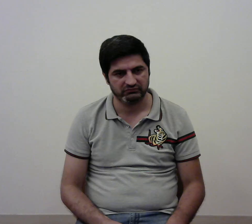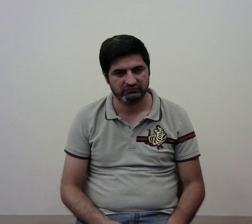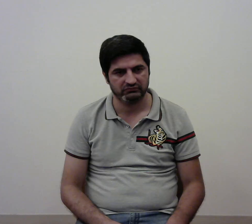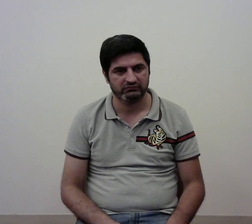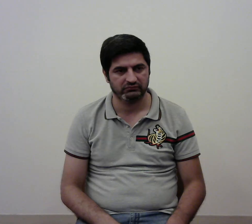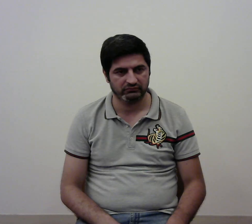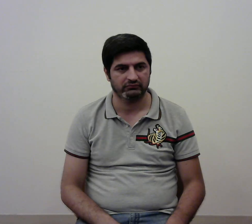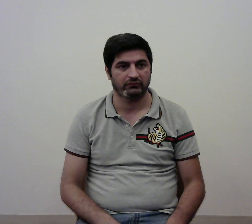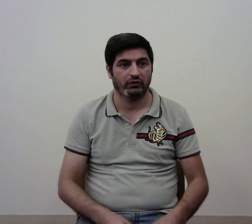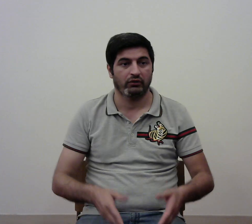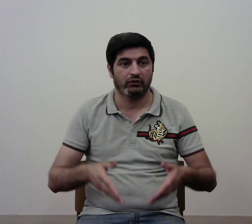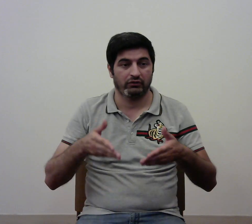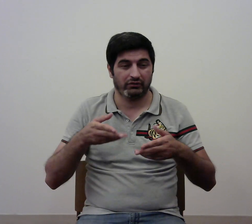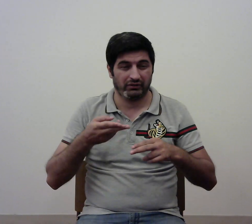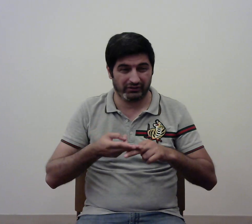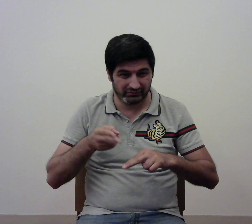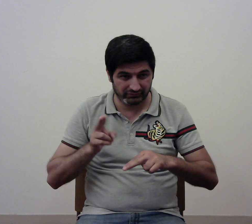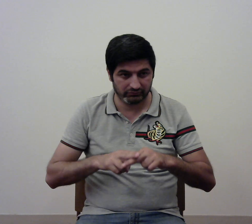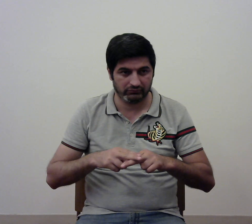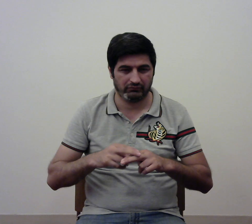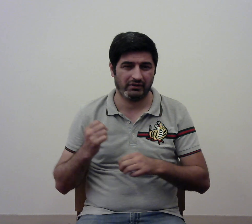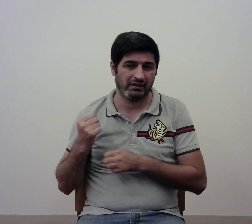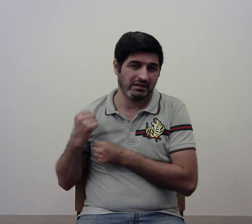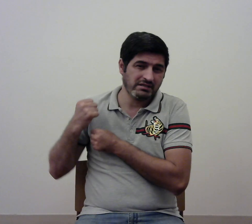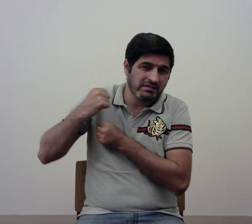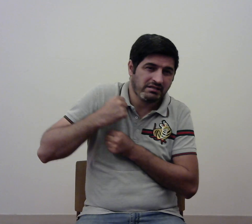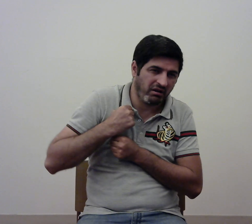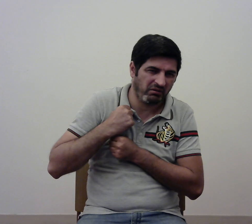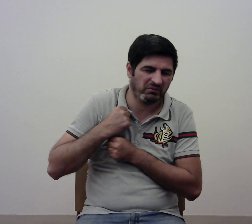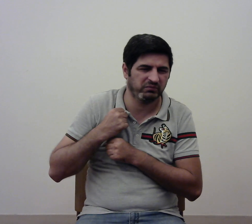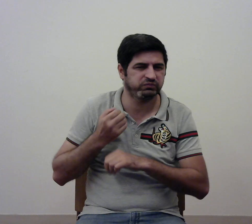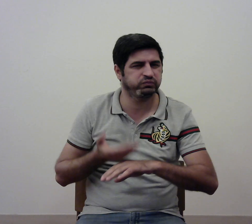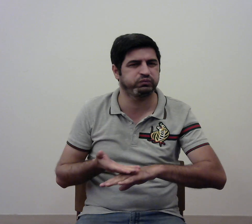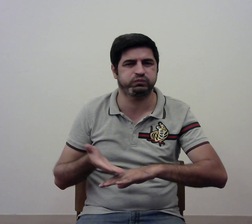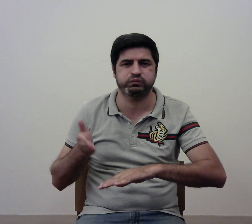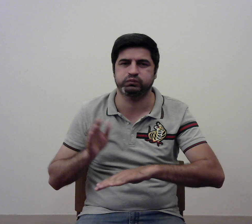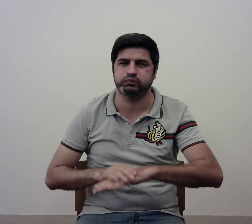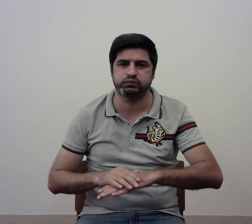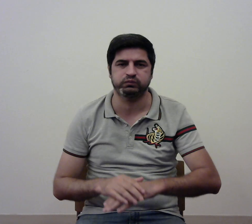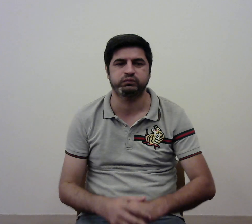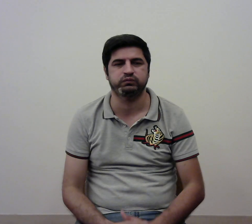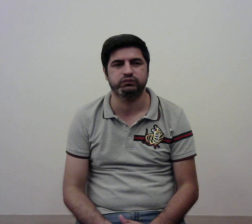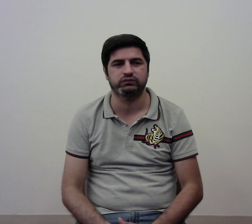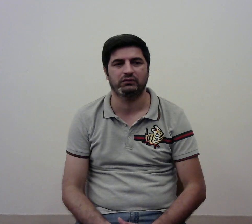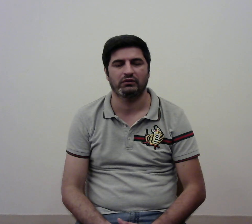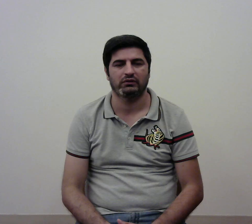Bu çanta ağırdır